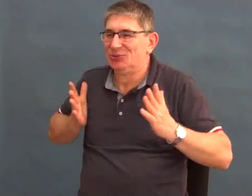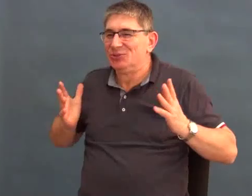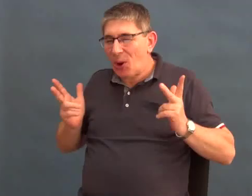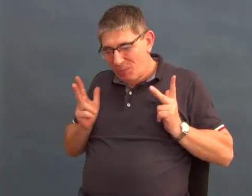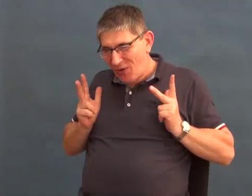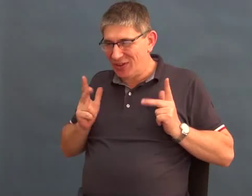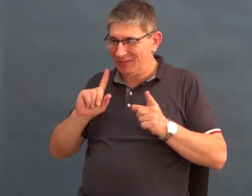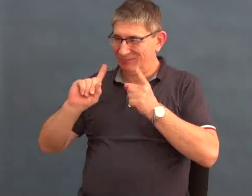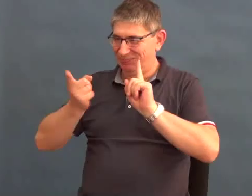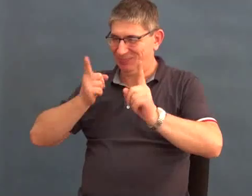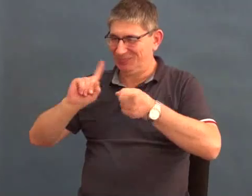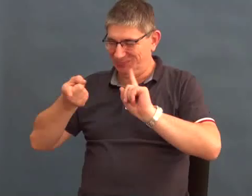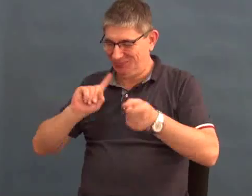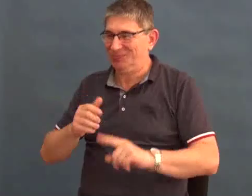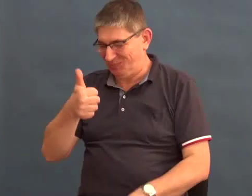Można odpocząć, porozmawiać.